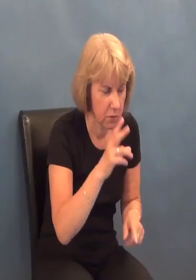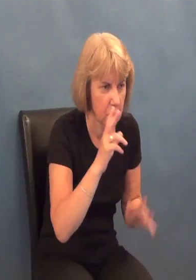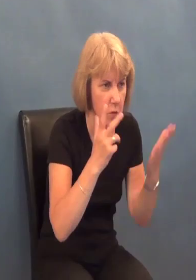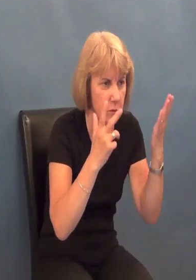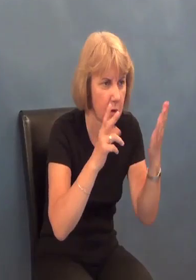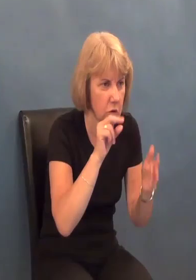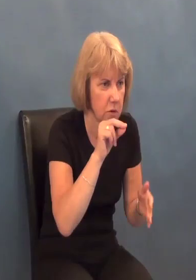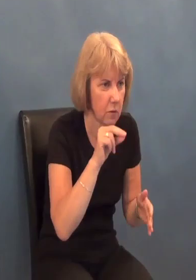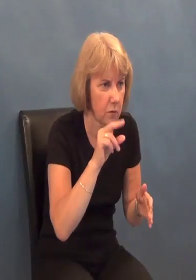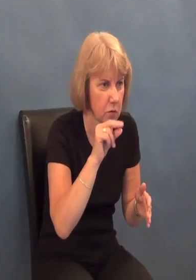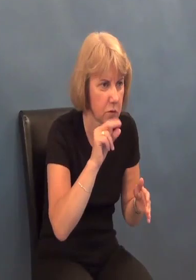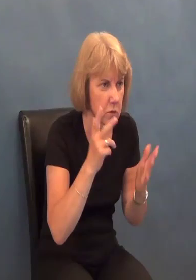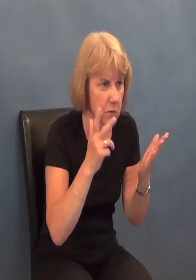Ósmego, w poniedziałek.